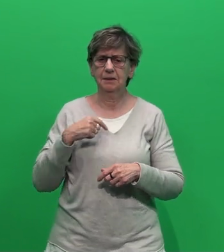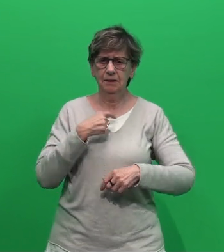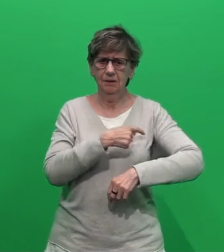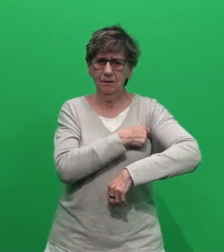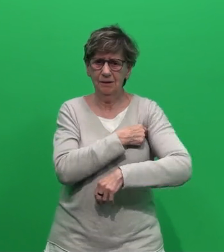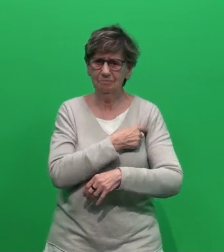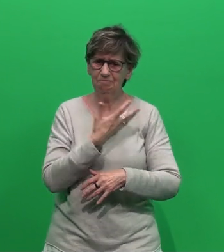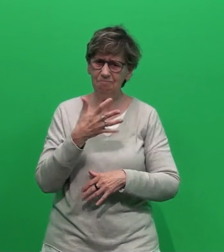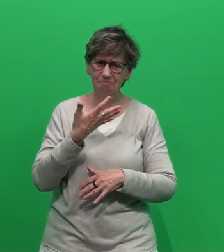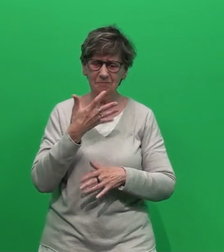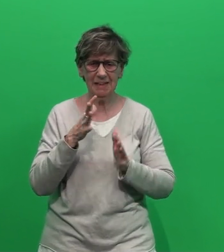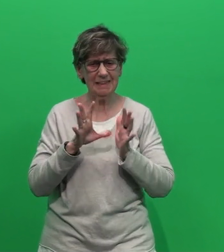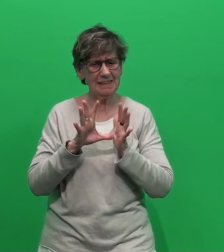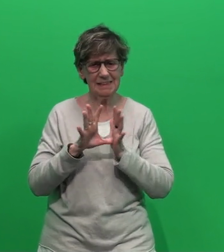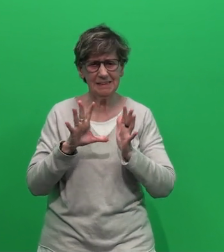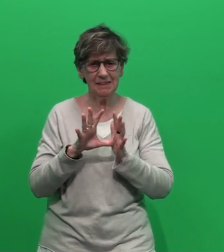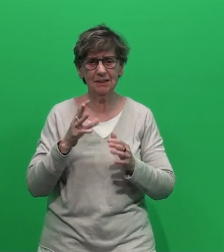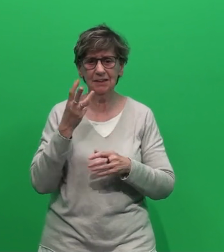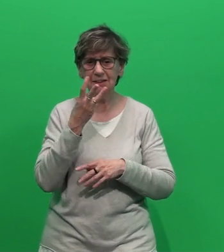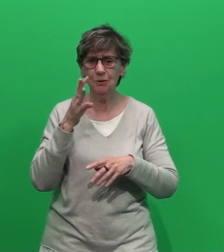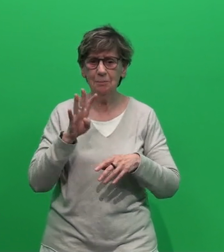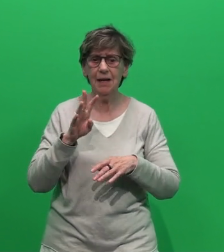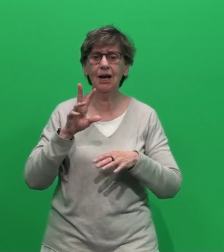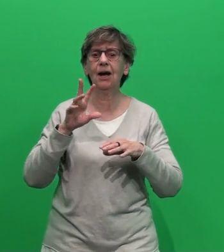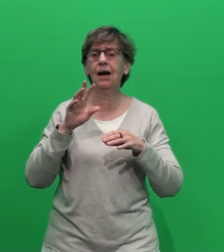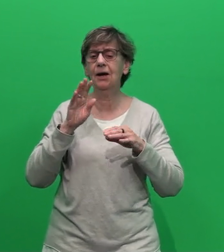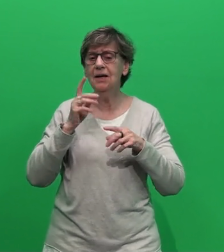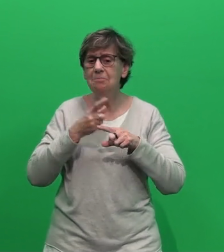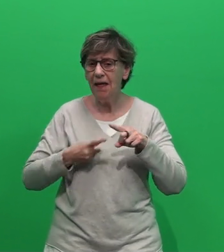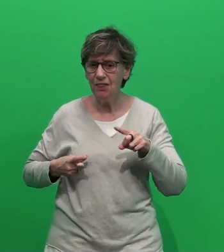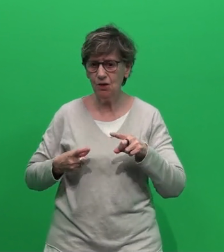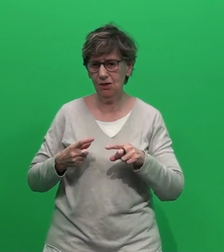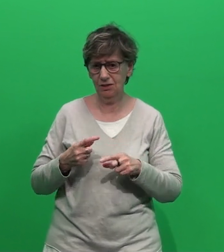Tinc força febre, gairebé trenta-nou i mig.